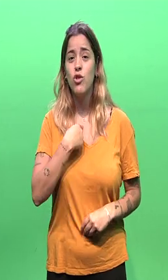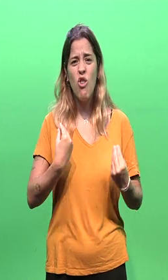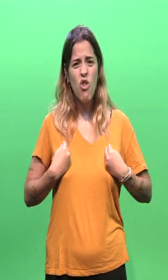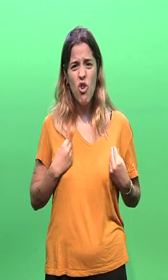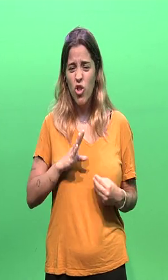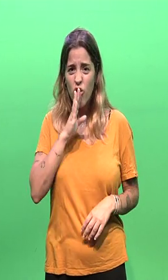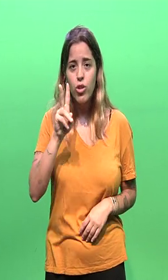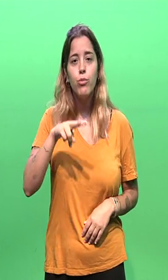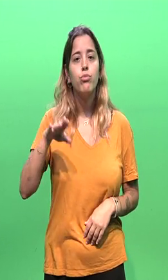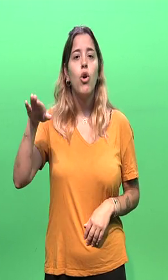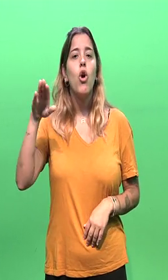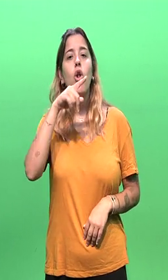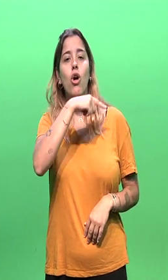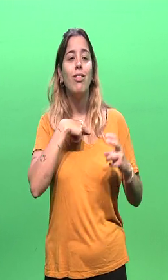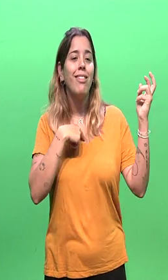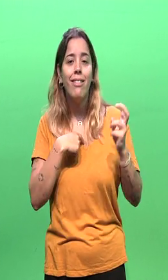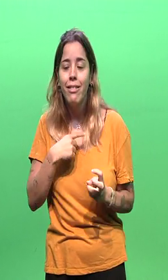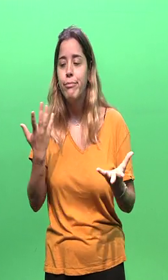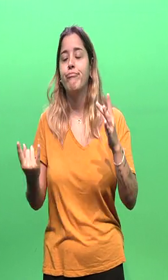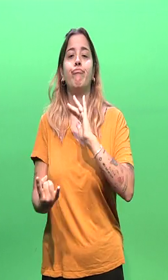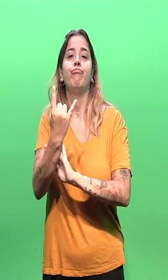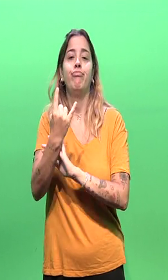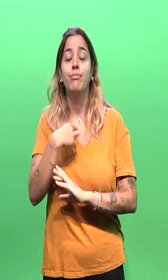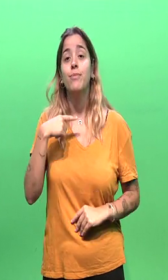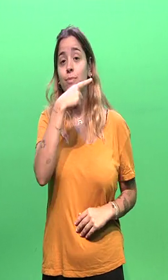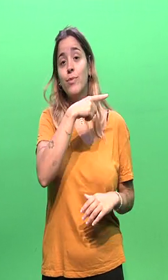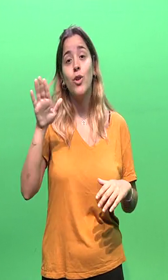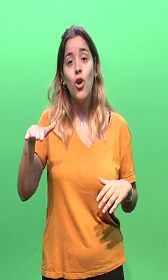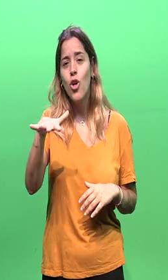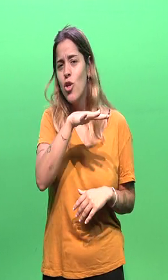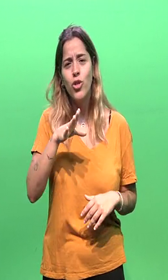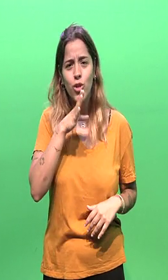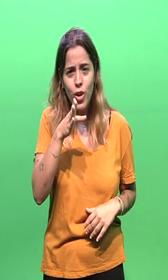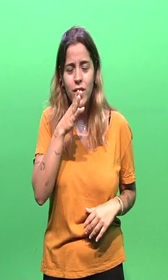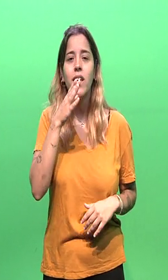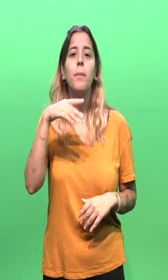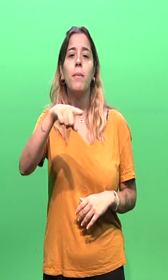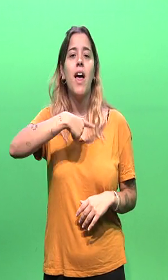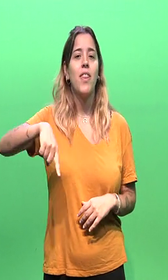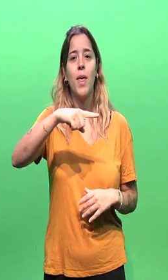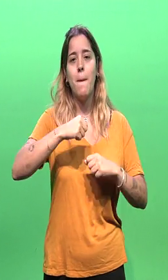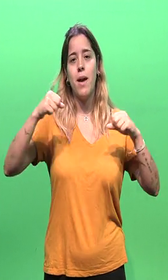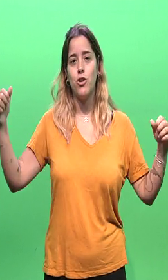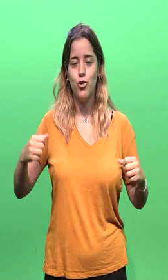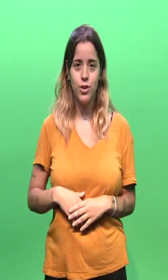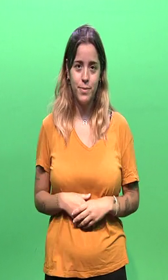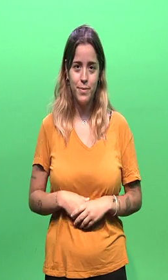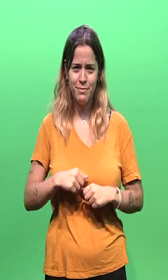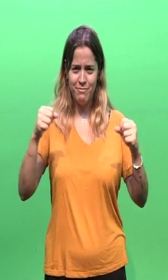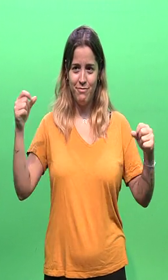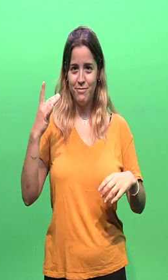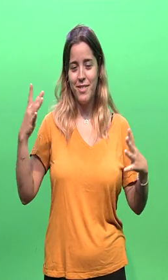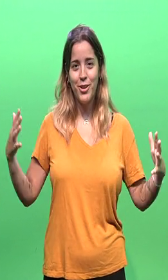Visc a Olot, he vingut aquí i m'ha passat això. A Olot visc a la plaça Major.